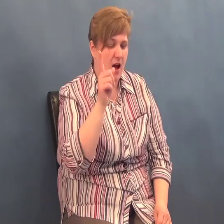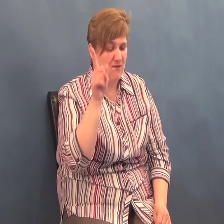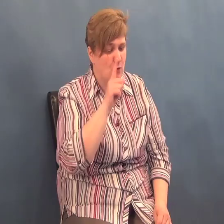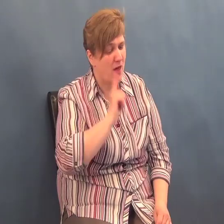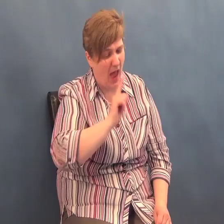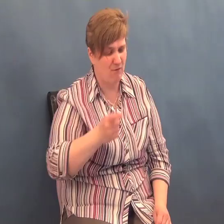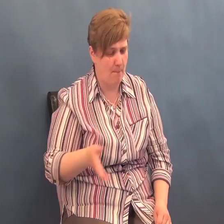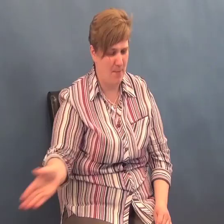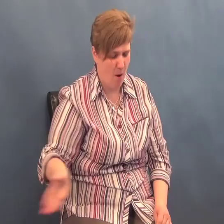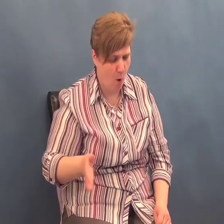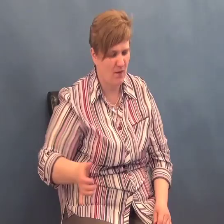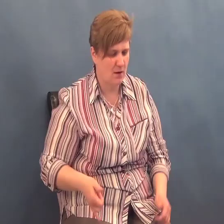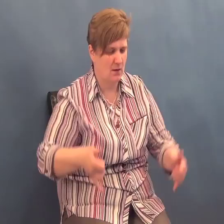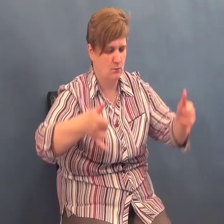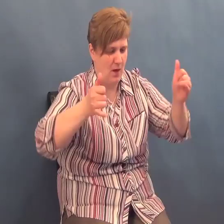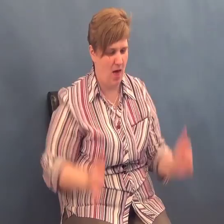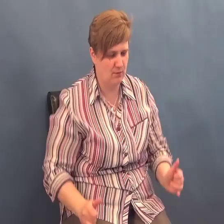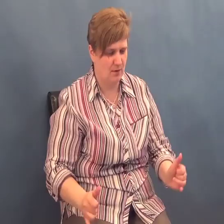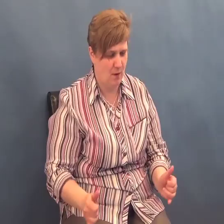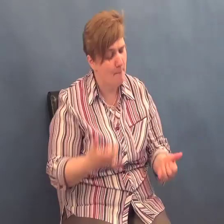Facetowi nie wolno piłować siedzenia.